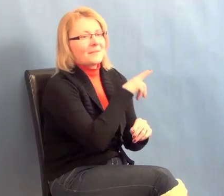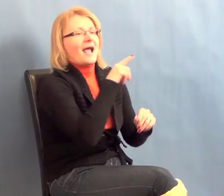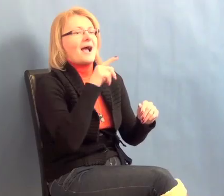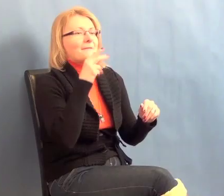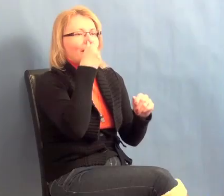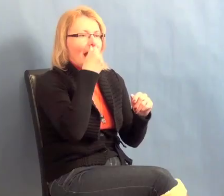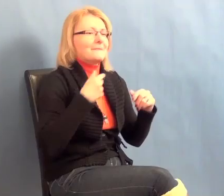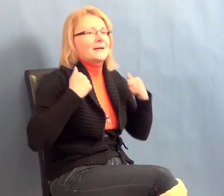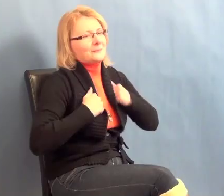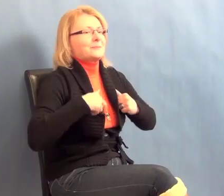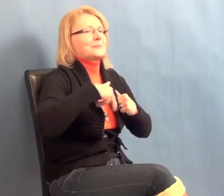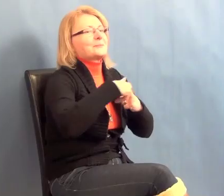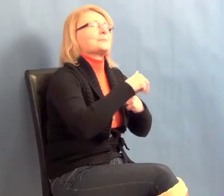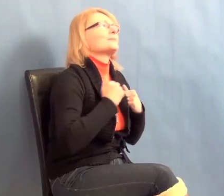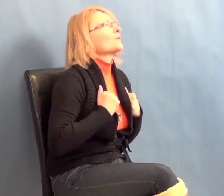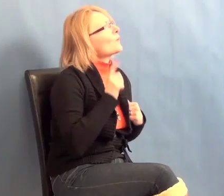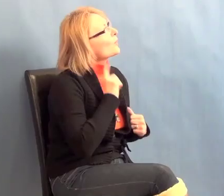Chaplin ubrał coś na siebie i idzie, udając że się rozgląda.